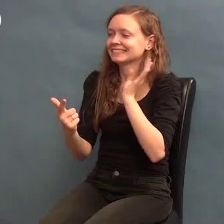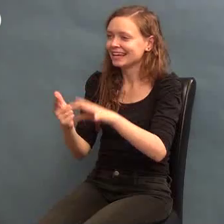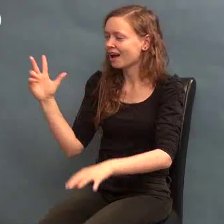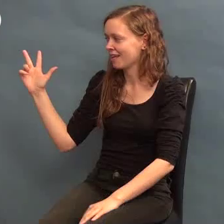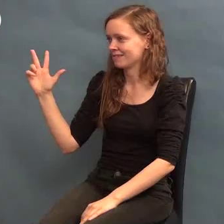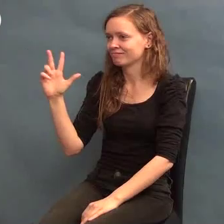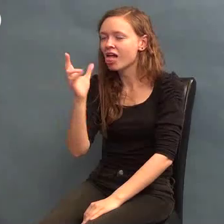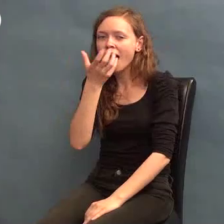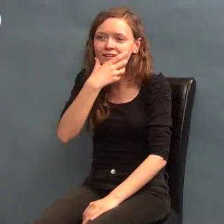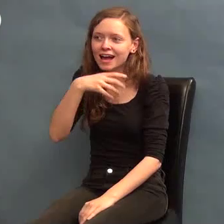Przechodzi trzech chłopców jedzących gruszki.